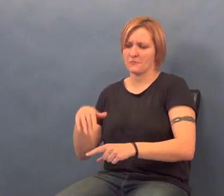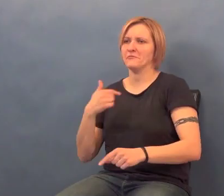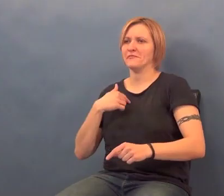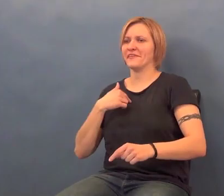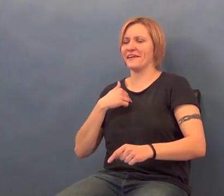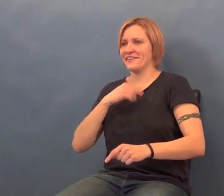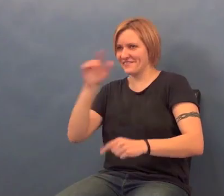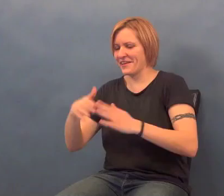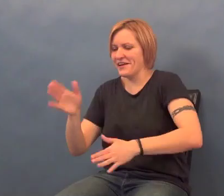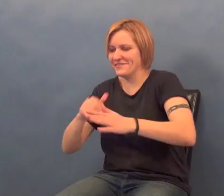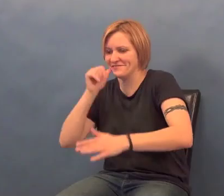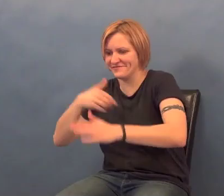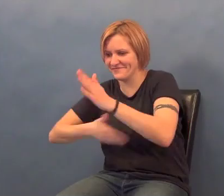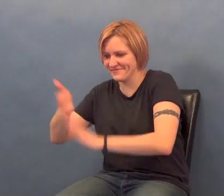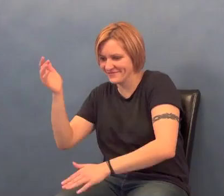Wrócę do domu i się spakuję, jutro wyjeżdżam.